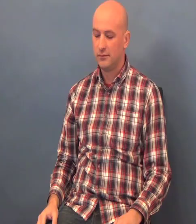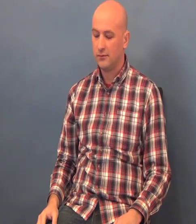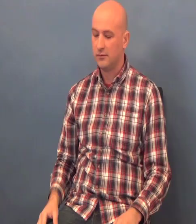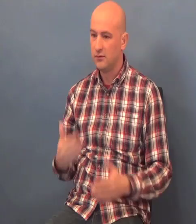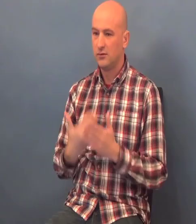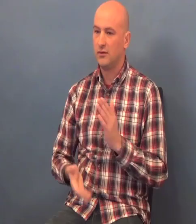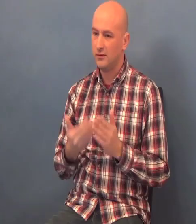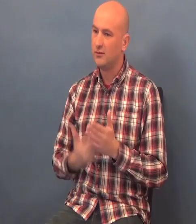Szkoda, szkoda.